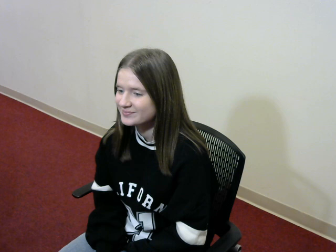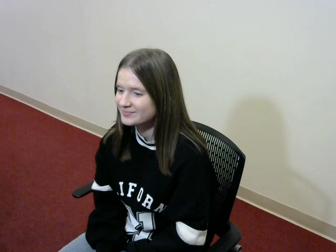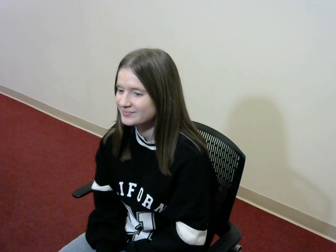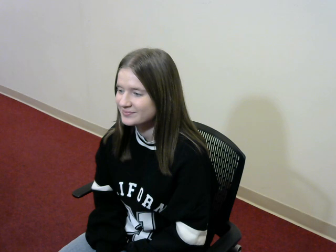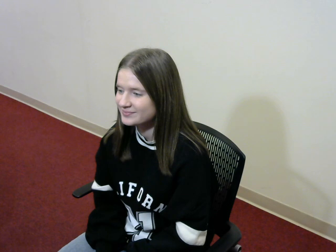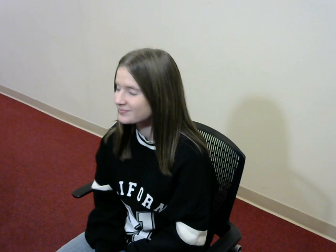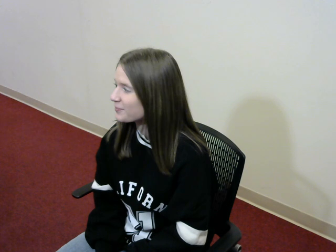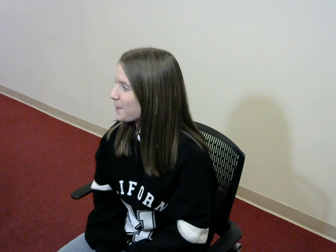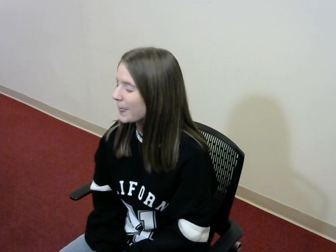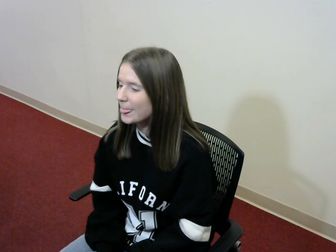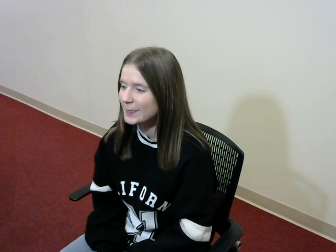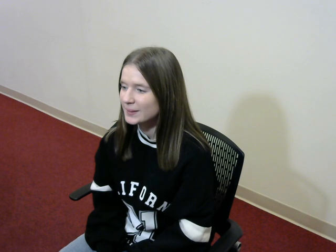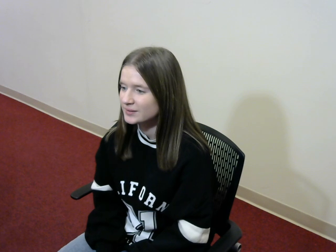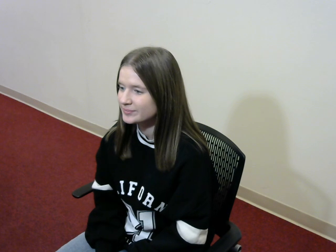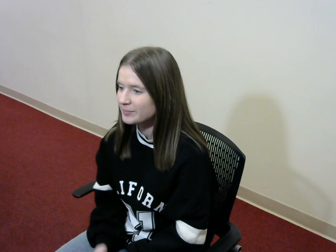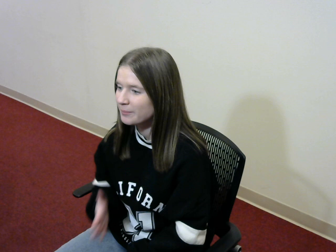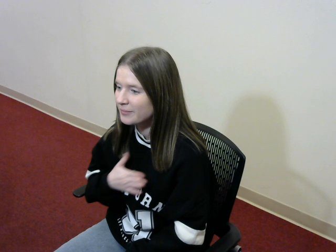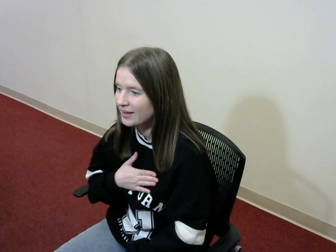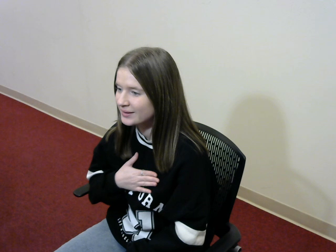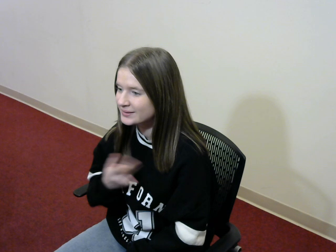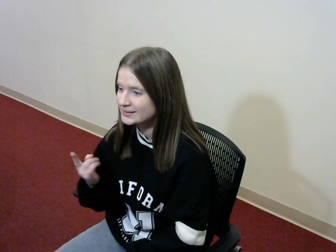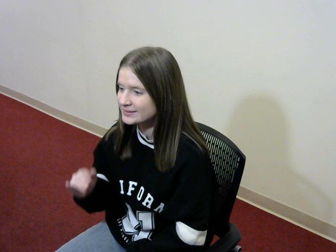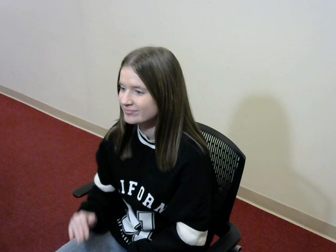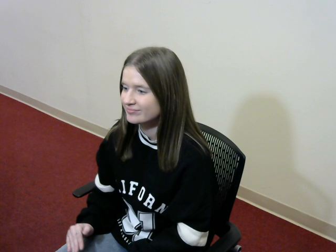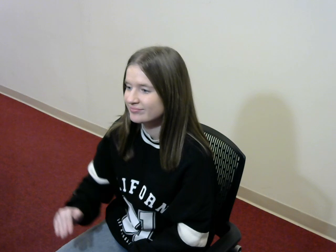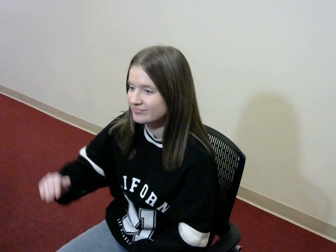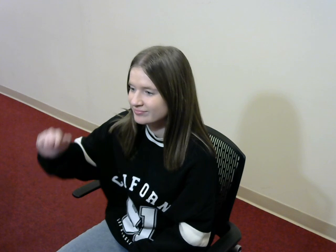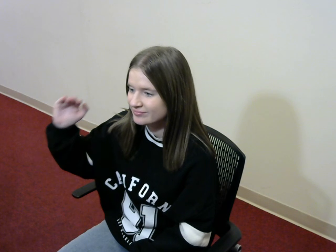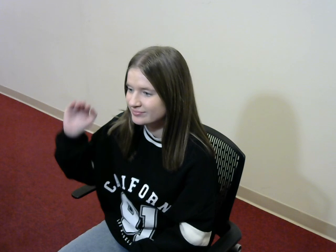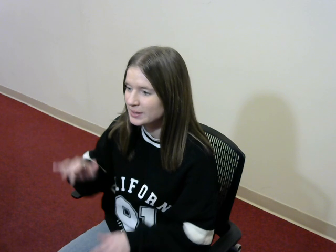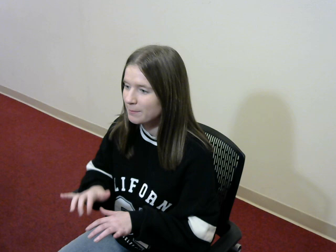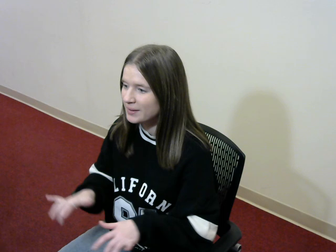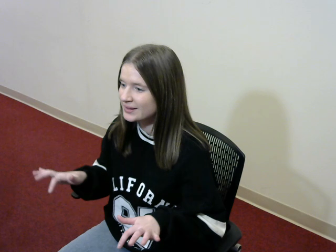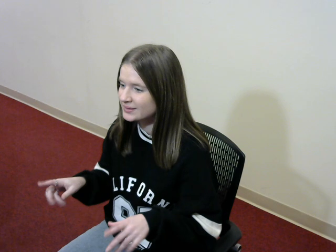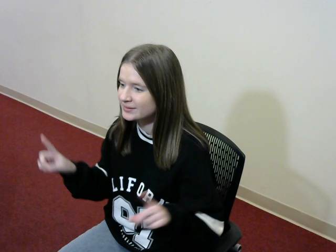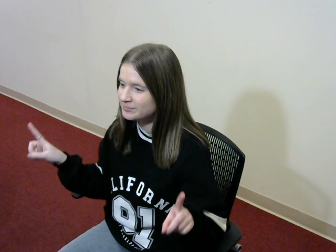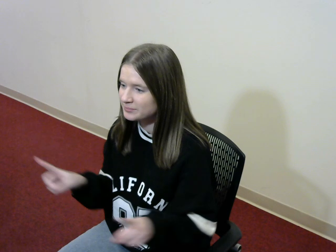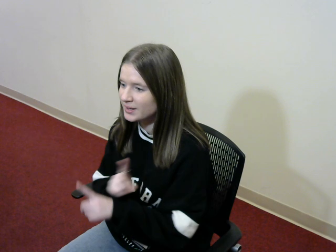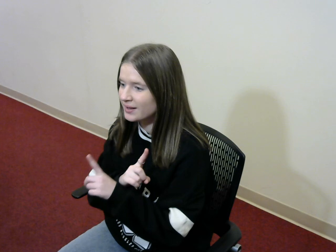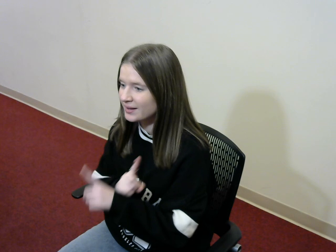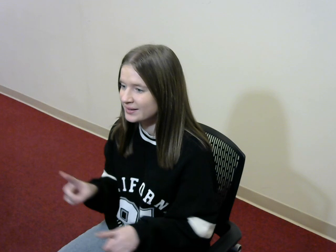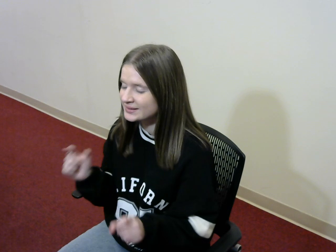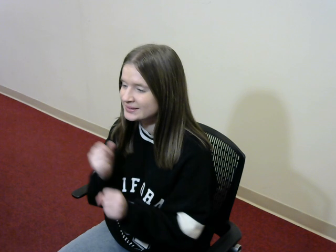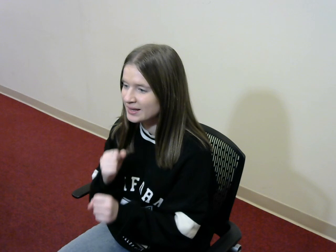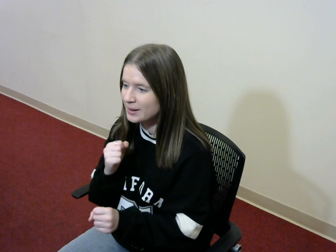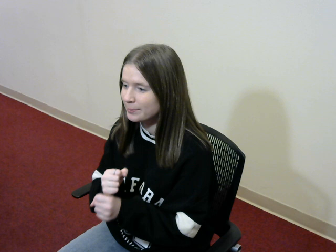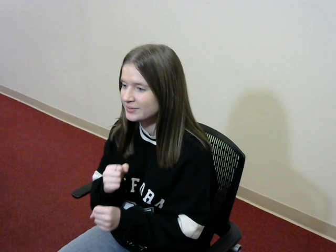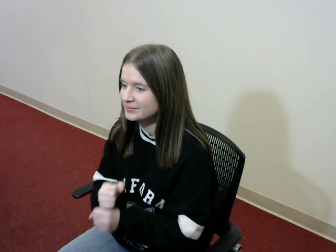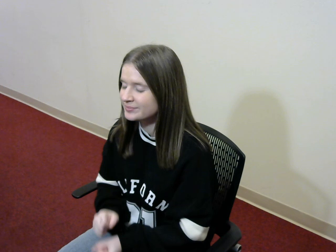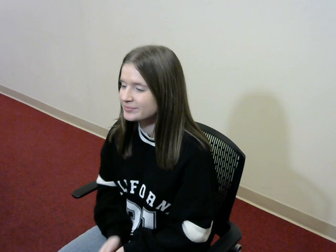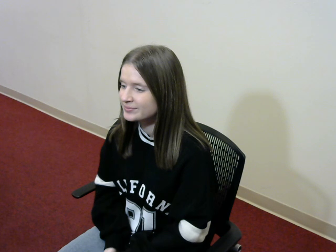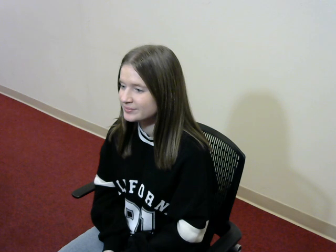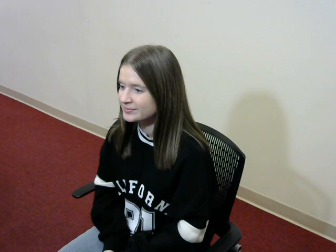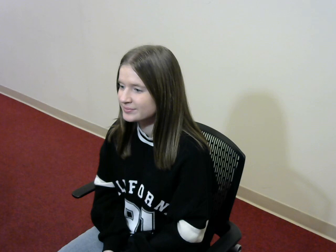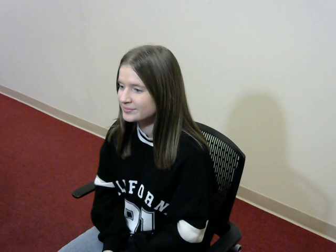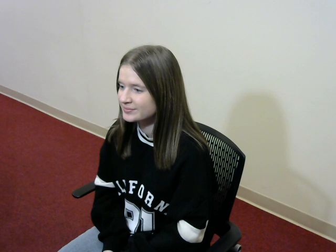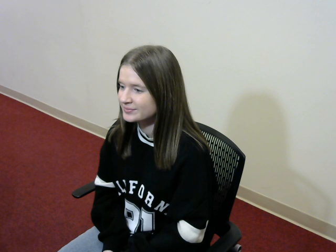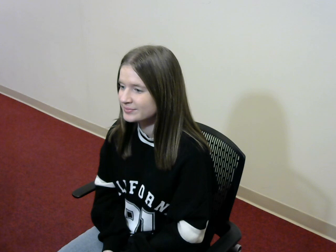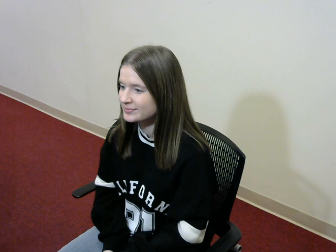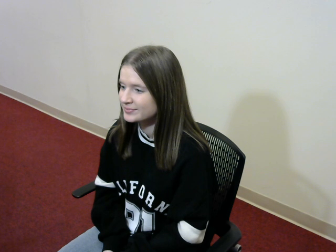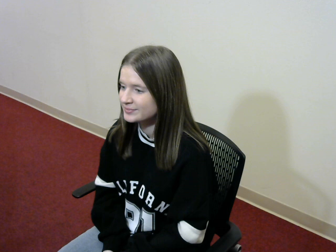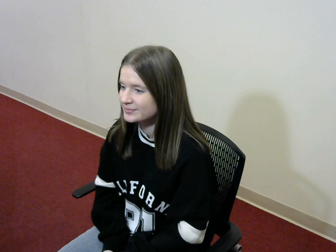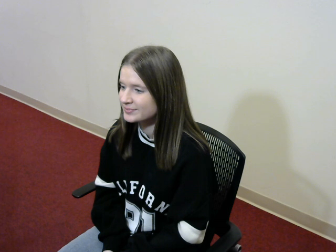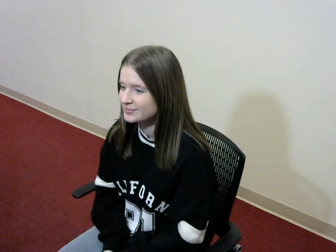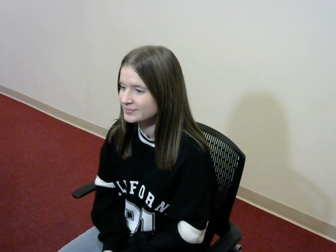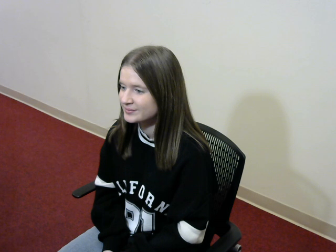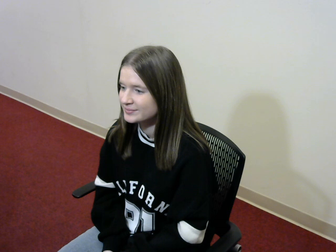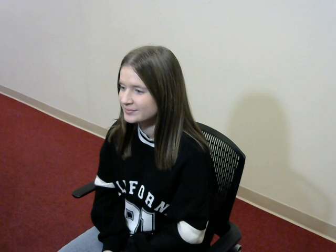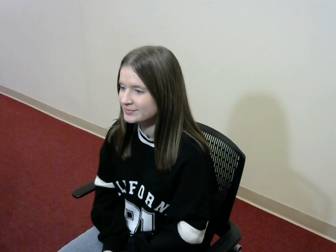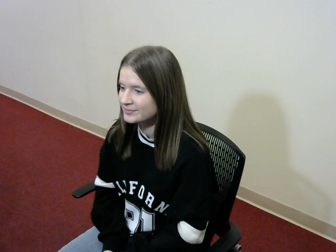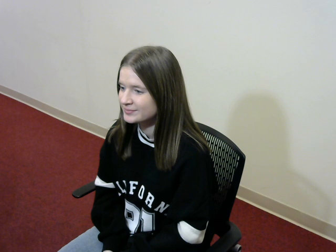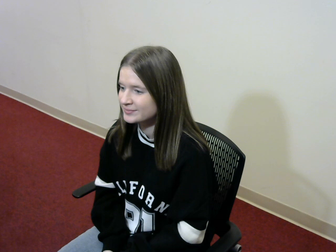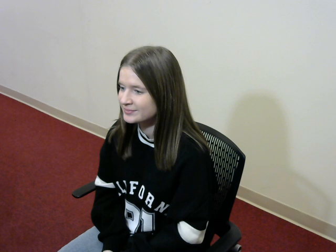Mən uşaq vaxtından pianoda ifa edirəm